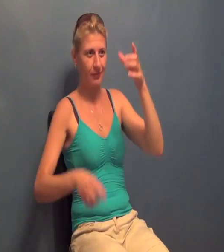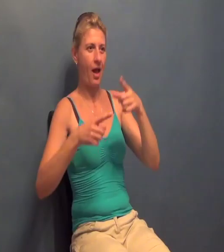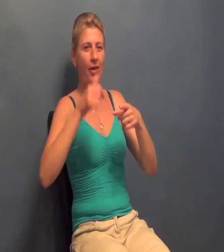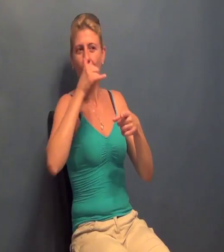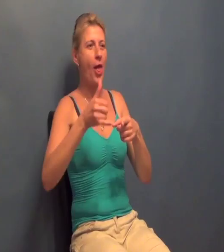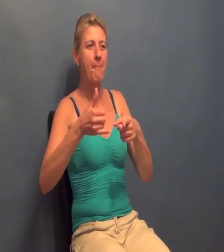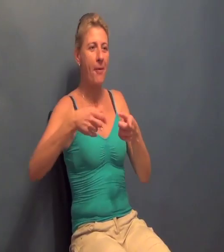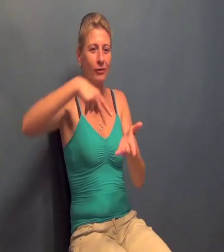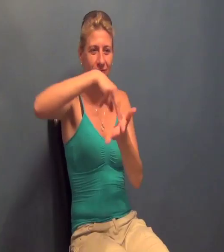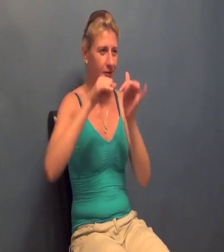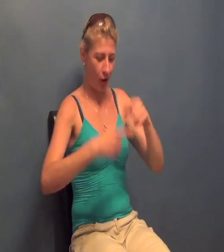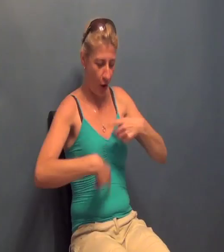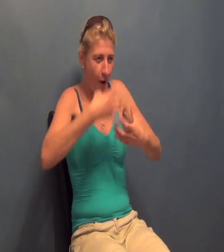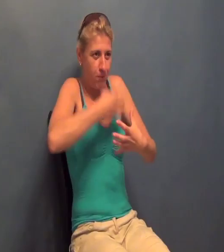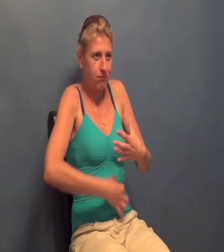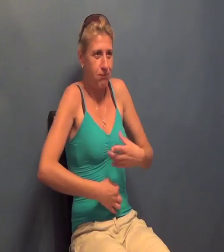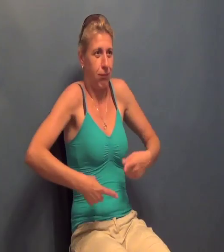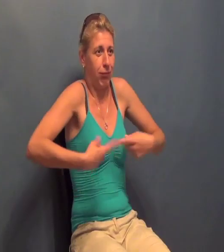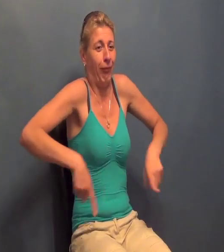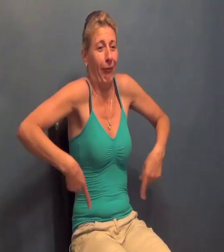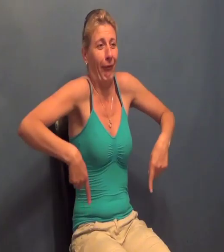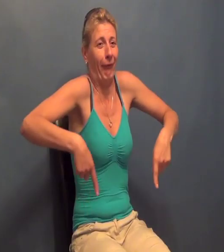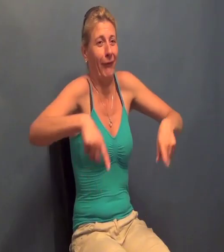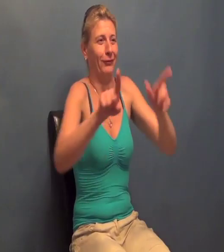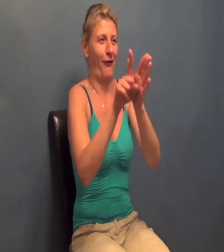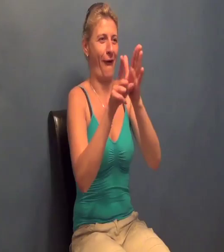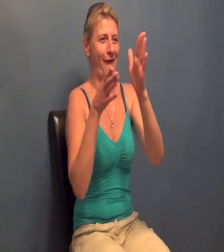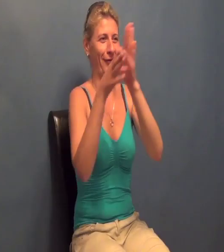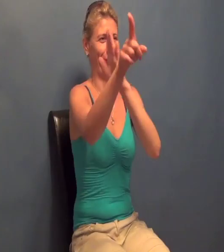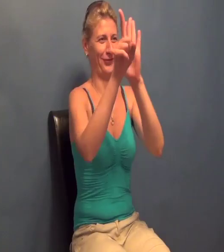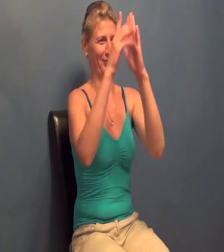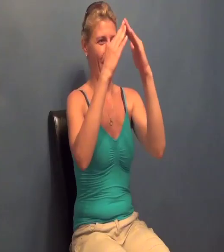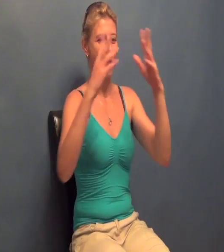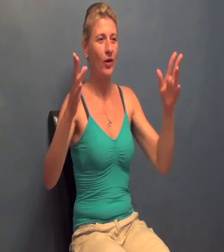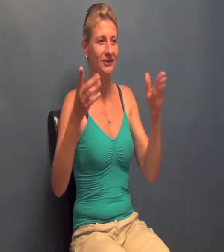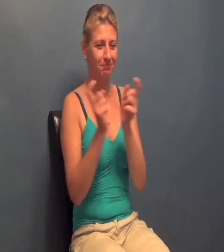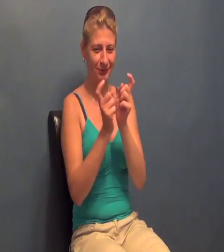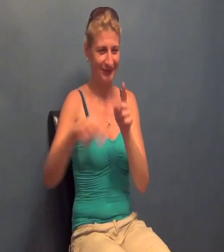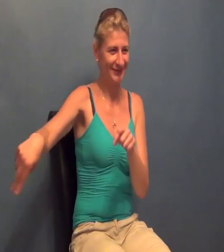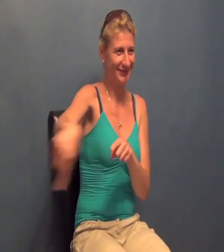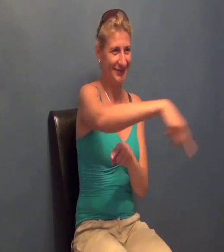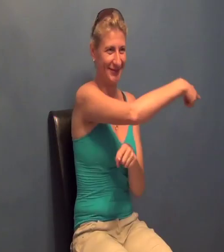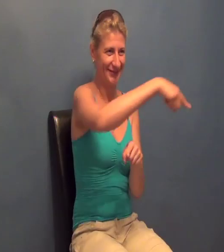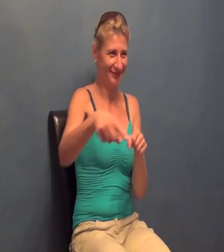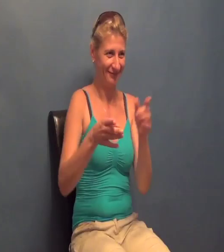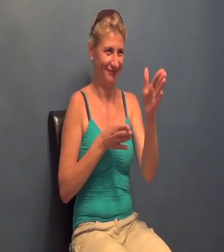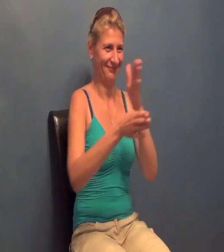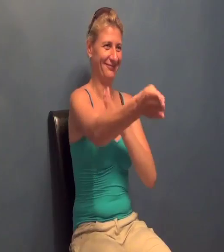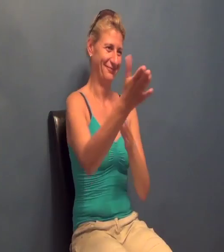Nie może stać, bo w brzuchu ma kulę, którą połknął, z trudem turla prosto do domu, blisko tej ulicy, po prostej i już.